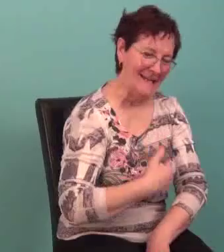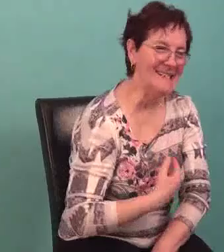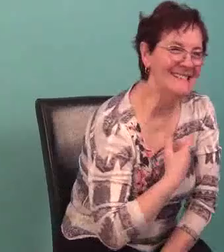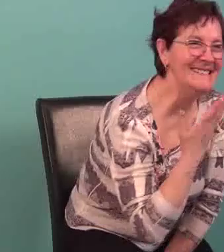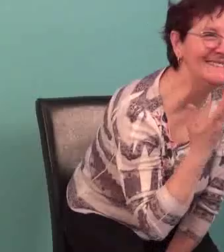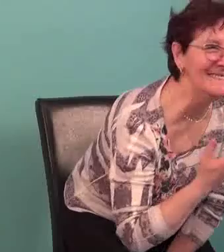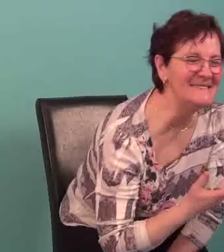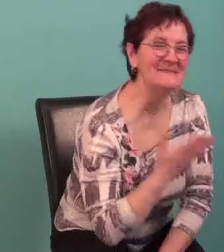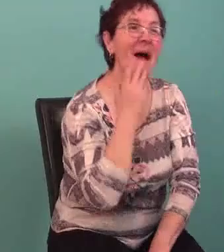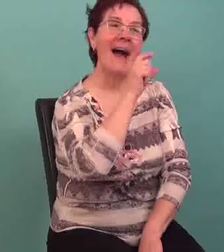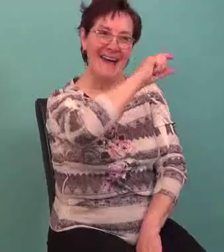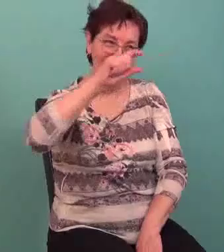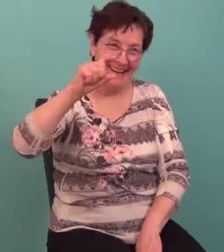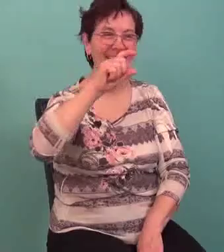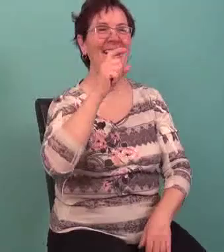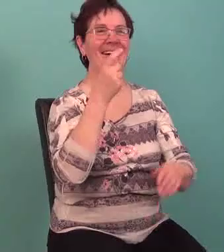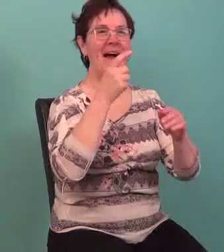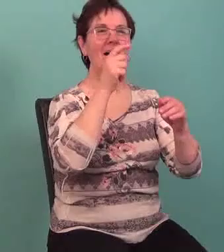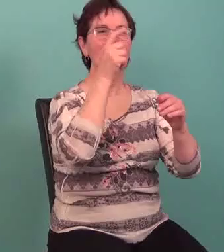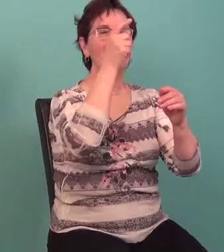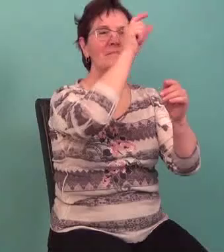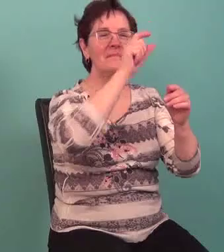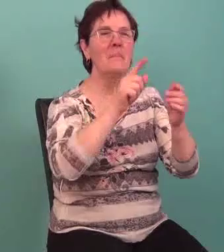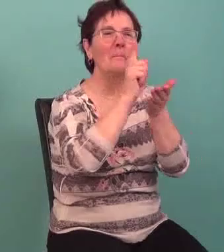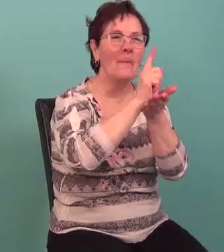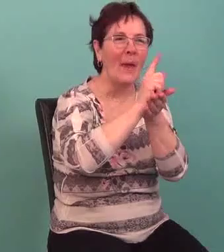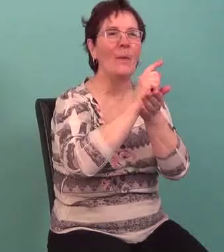Wiem, coś prostokątnego z napisanymi minutami.